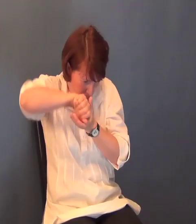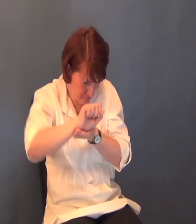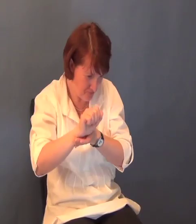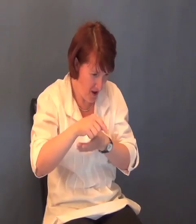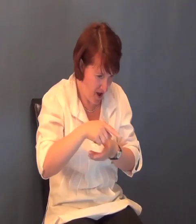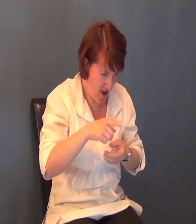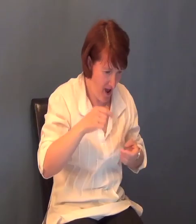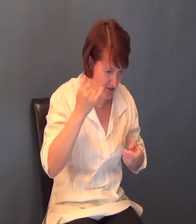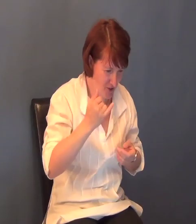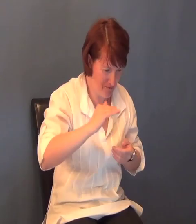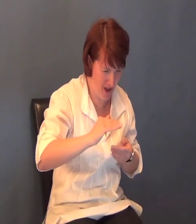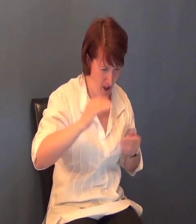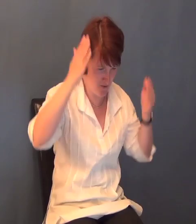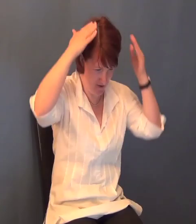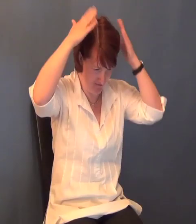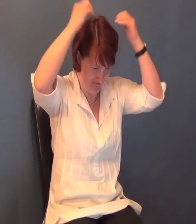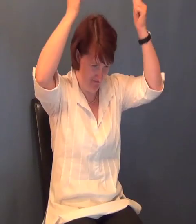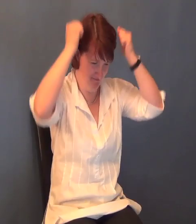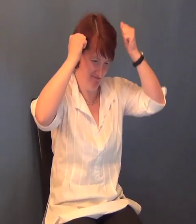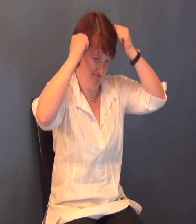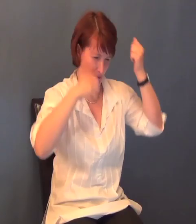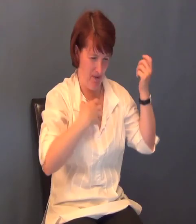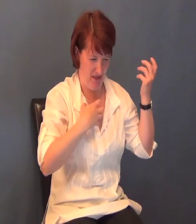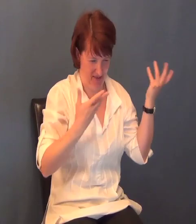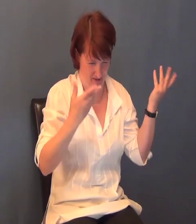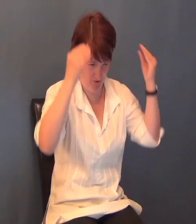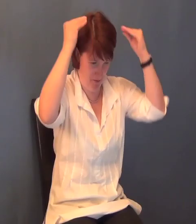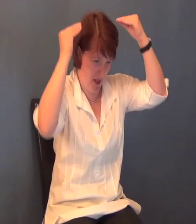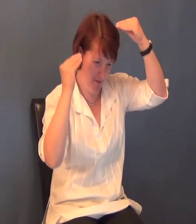A te małe dziecko zakłada na swoją głowę jakiś kapelusz z jakąś bajką.